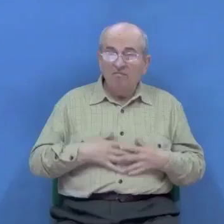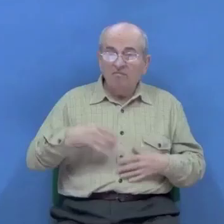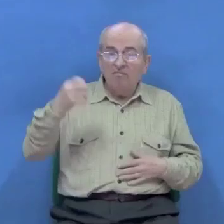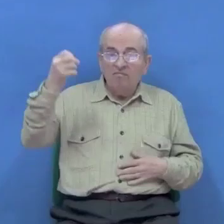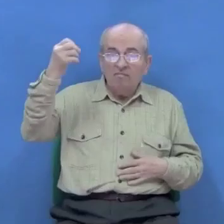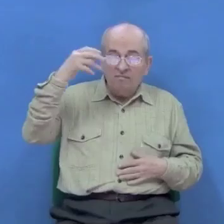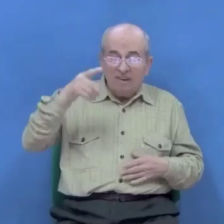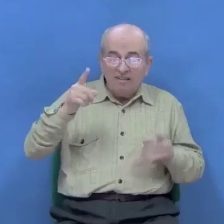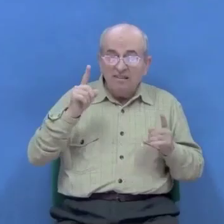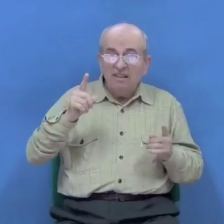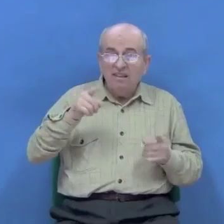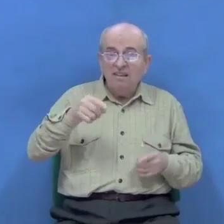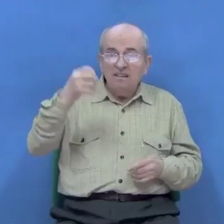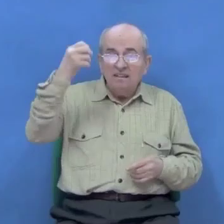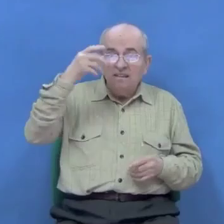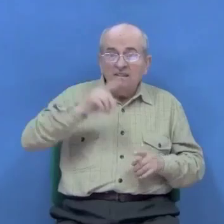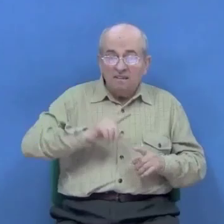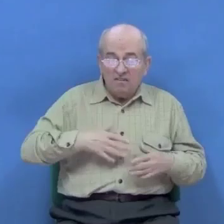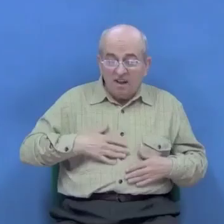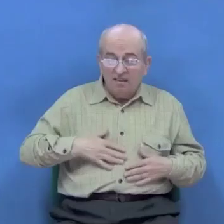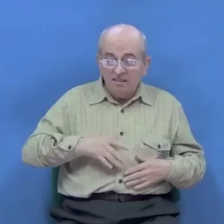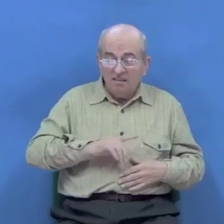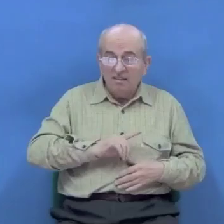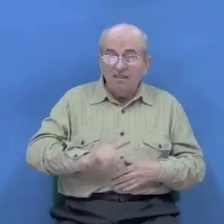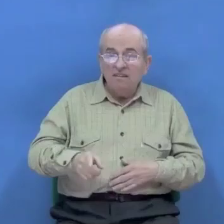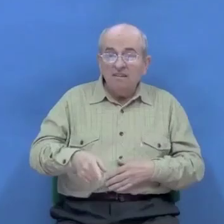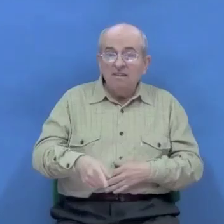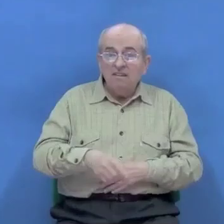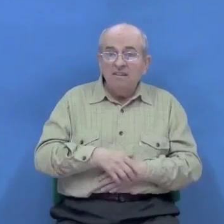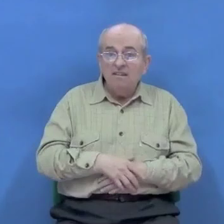Zakaz kąpieli w wannie pod prysznicem.